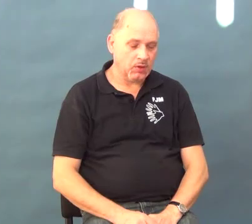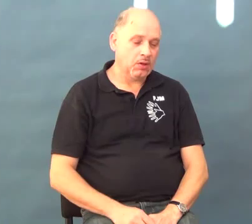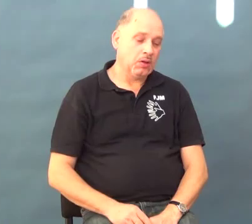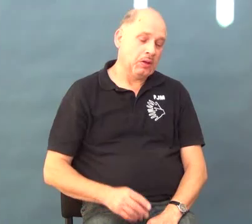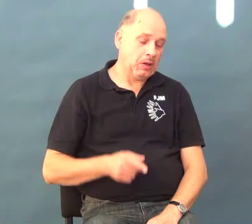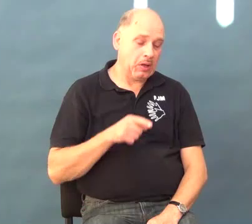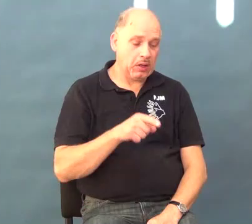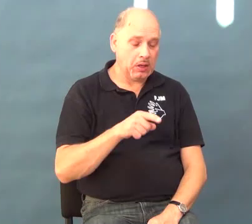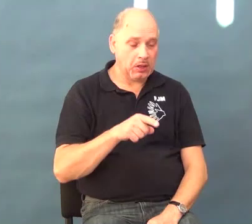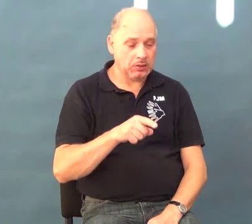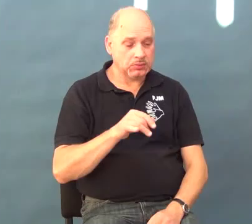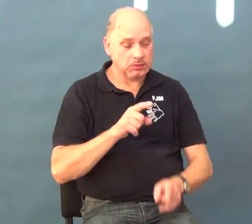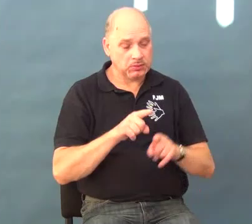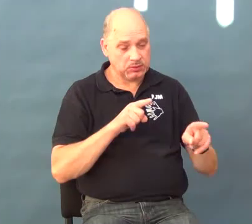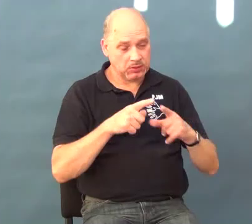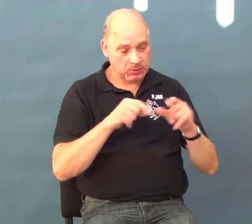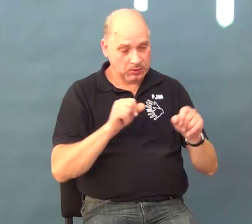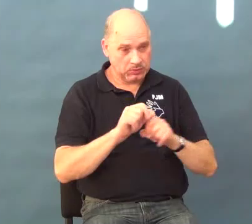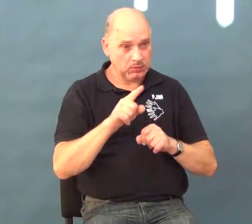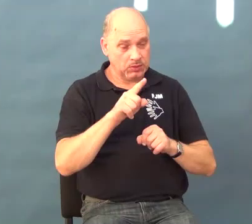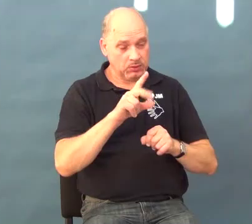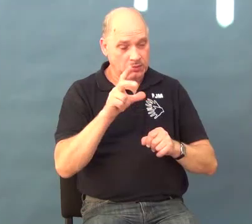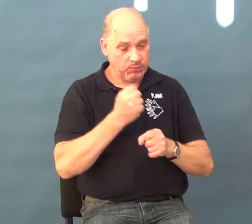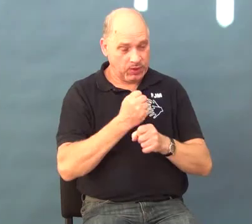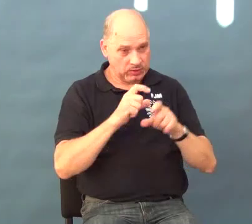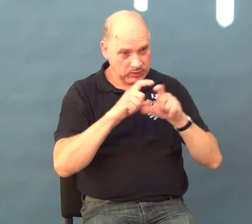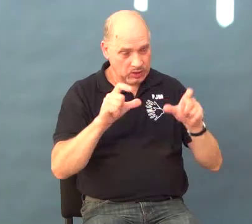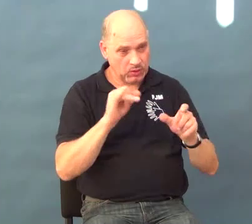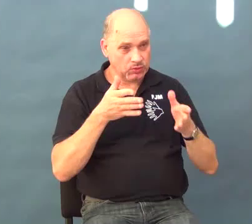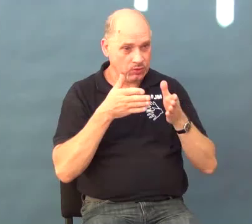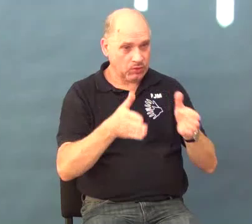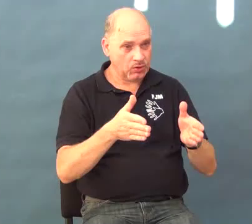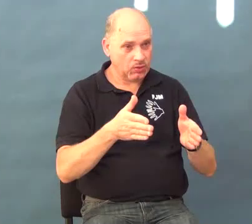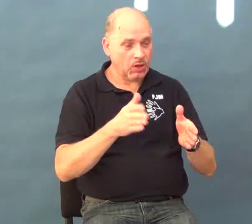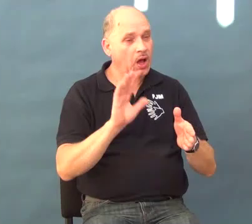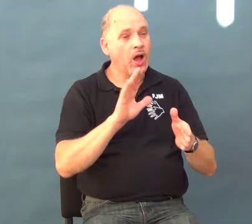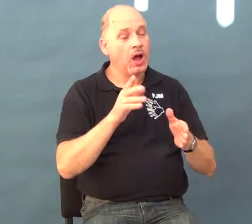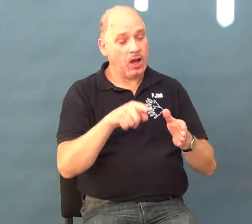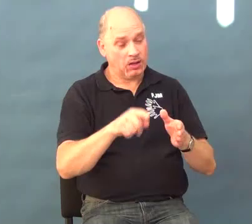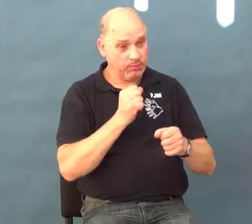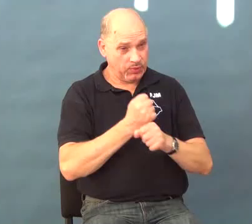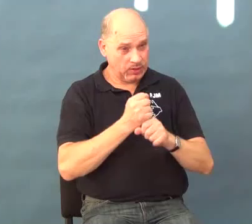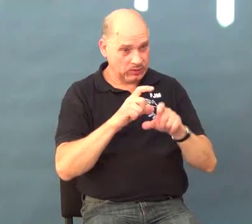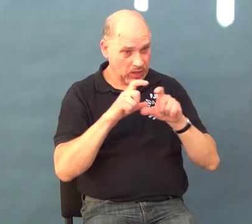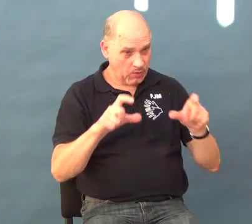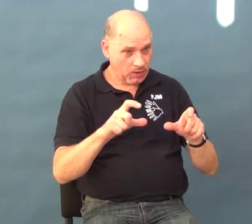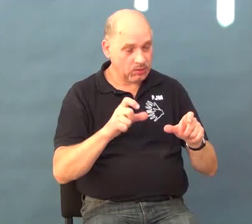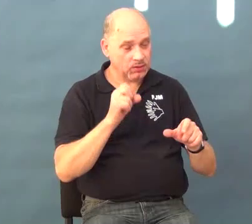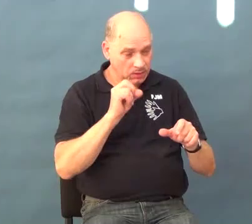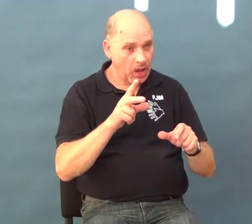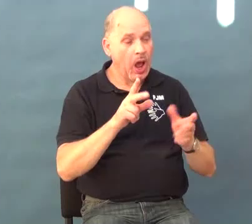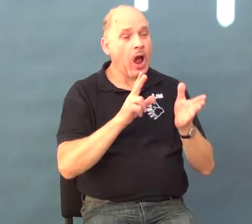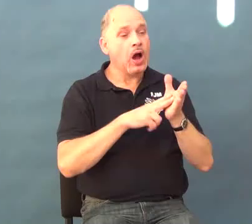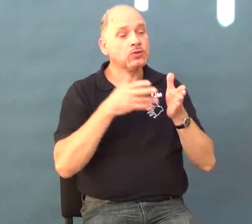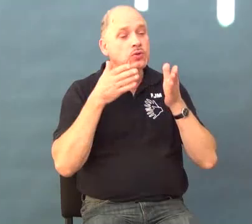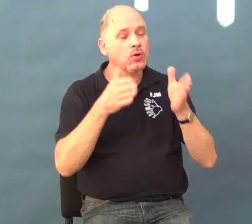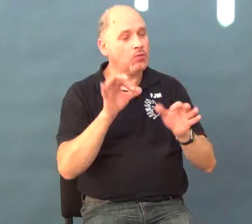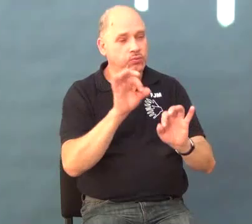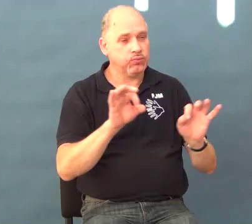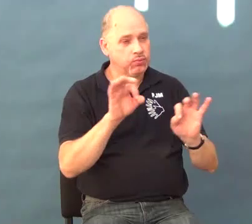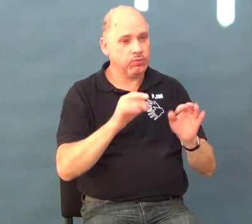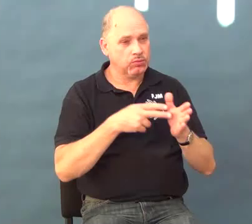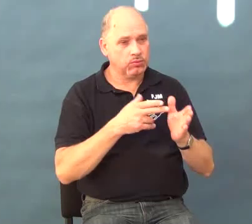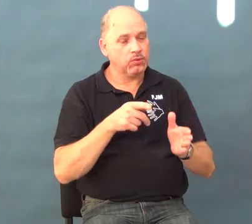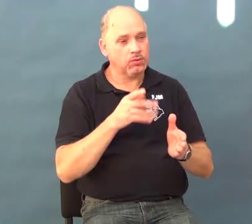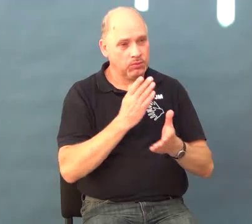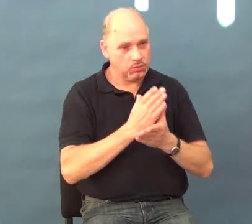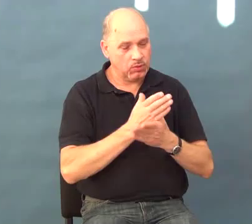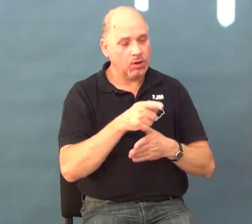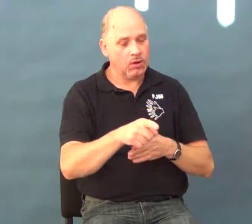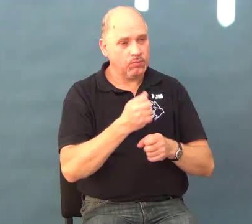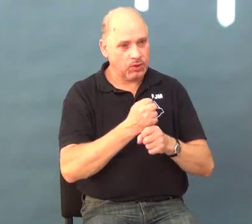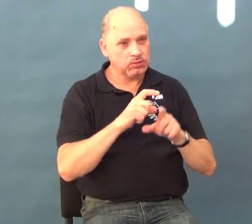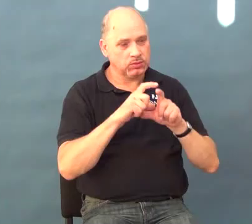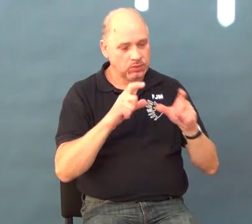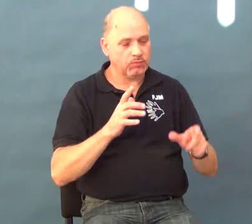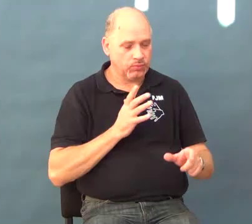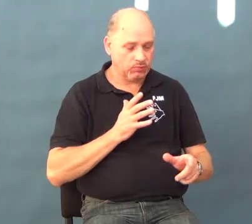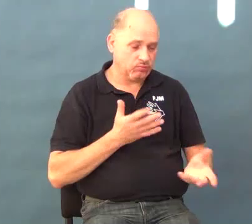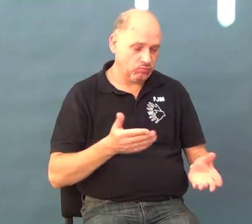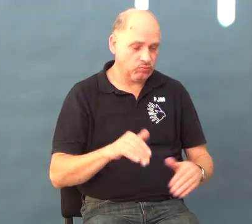Ten trójkątny znak jest w zakładzie pracy i na drodze, a nie - w zakładzie pracy jest, a na drodze nie ma, jest tylko w zakładzie pracy... może tak być.